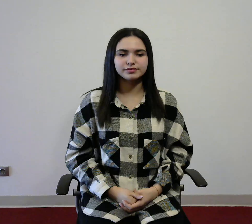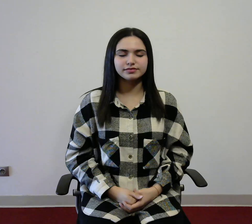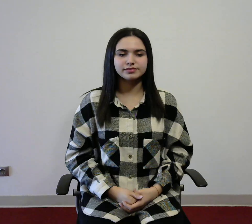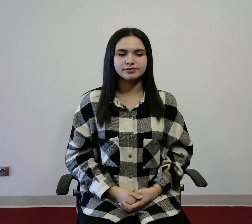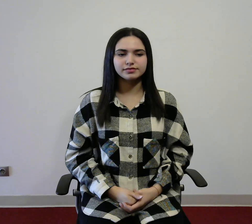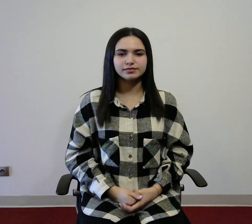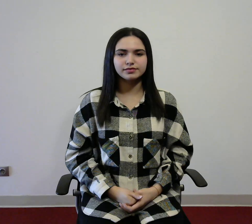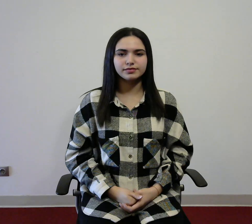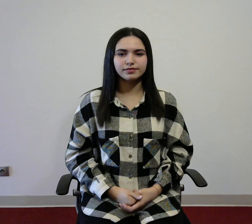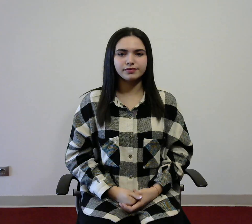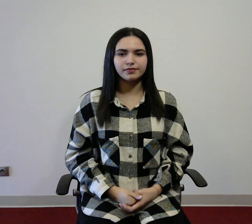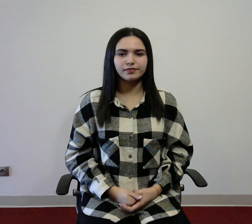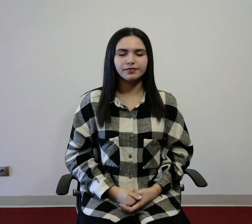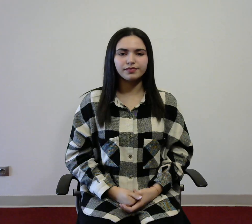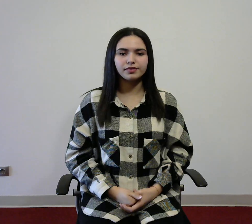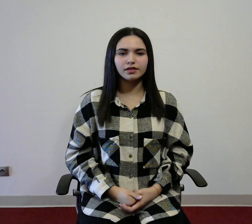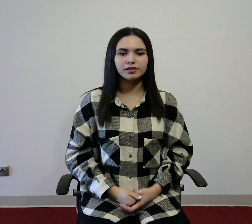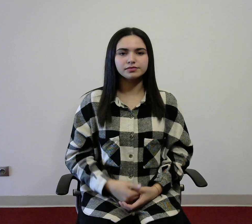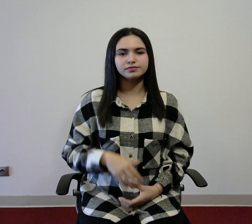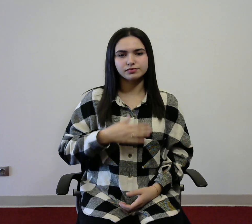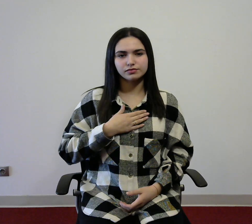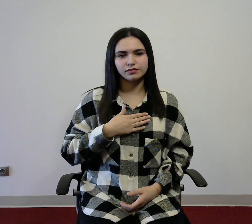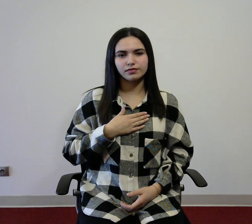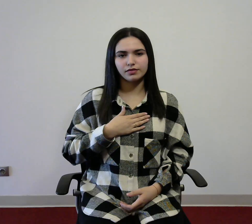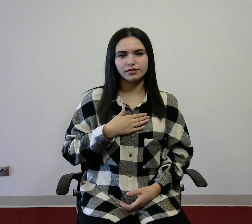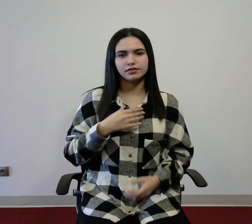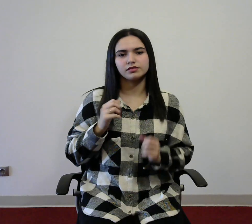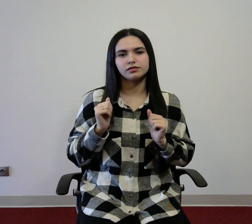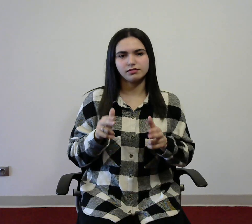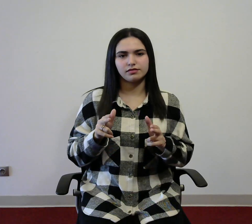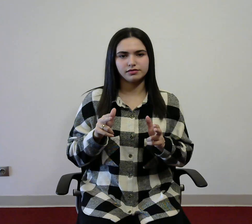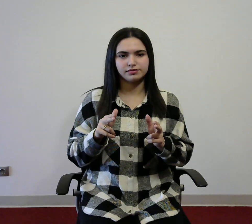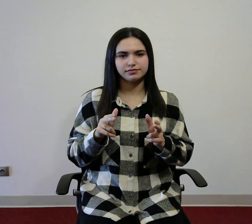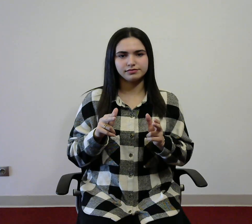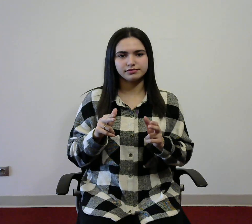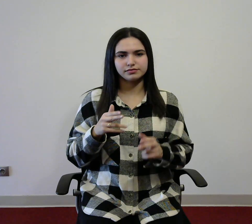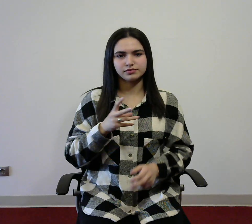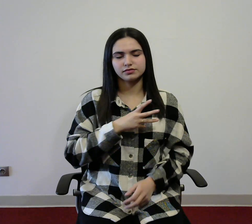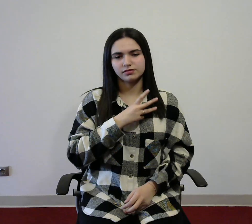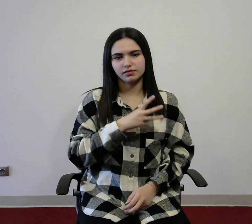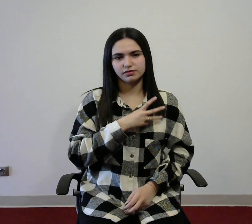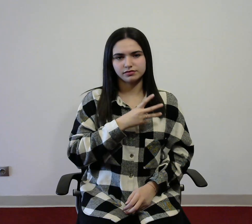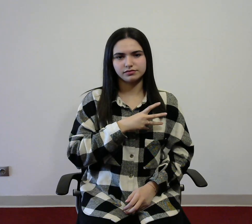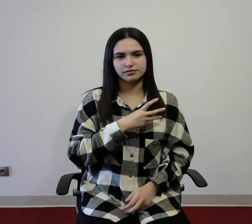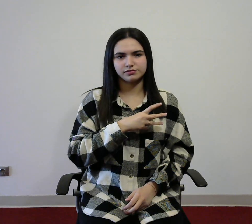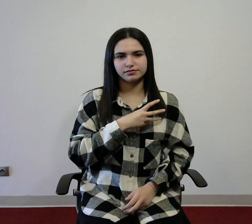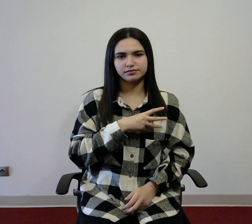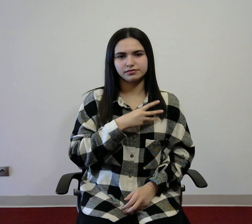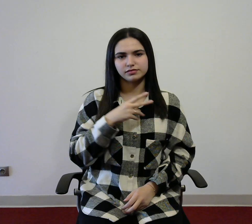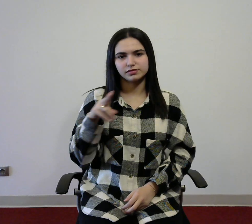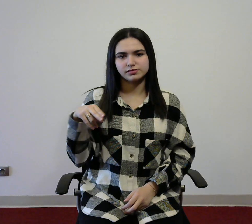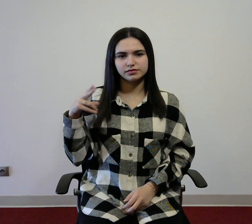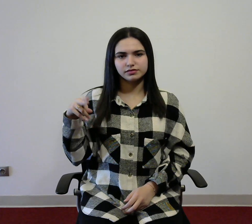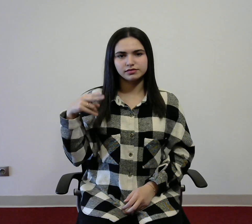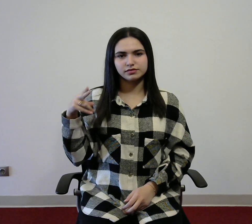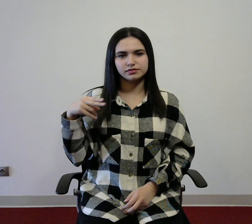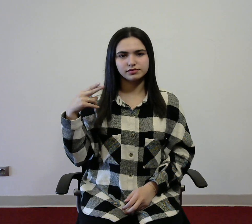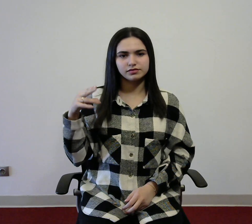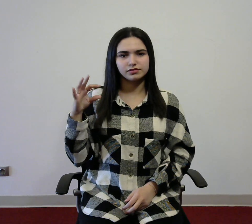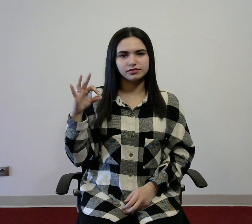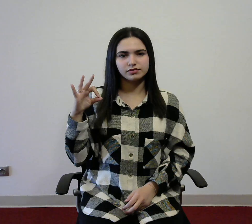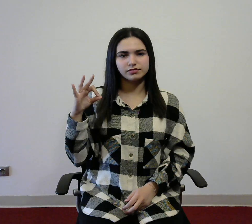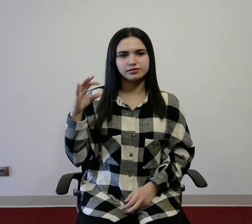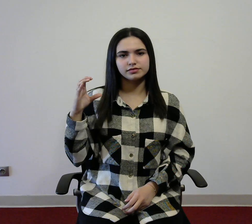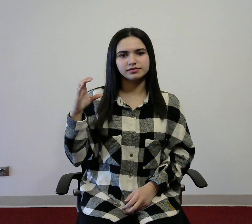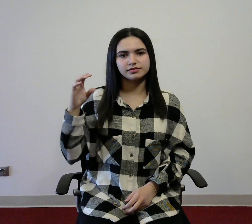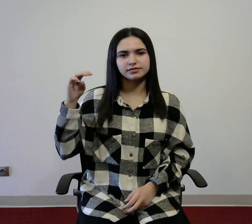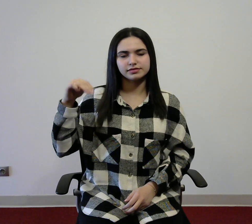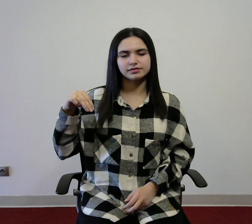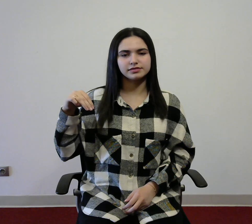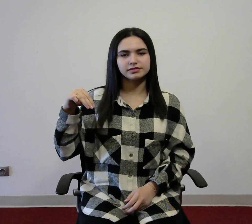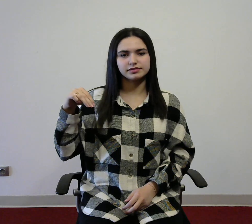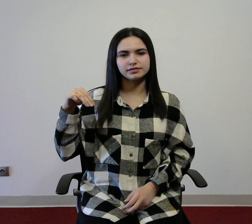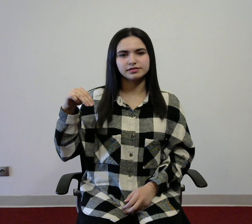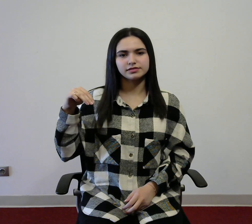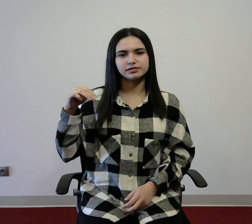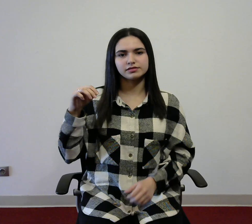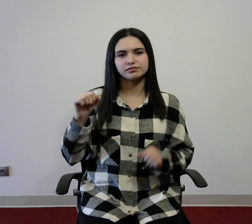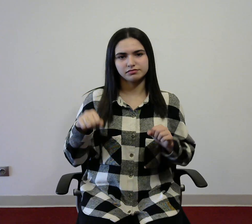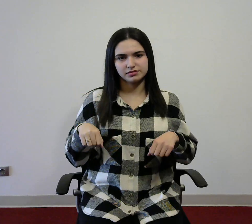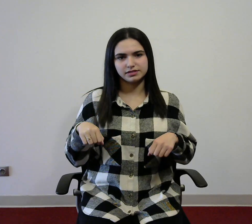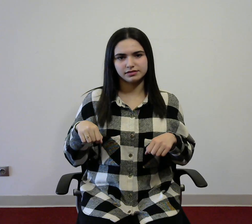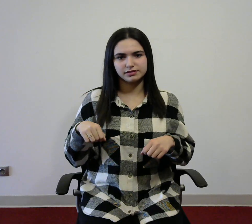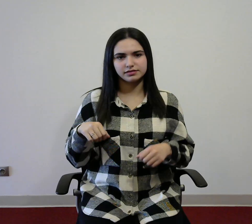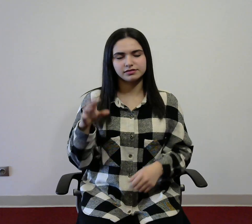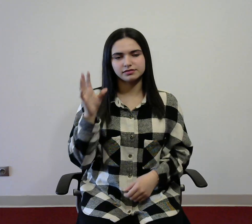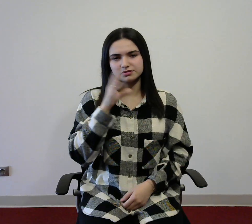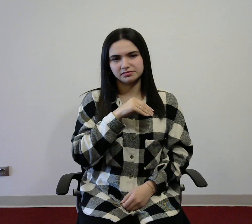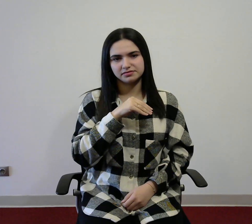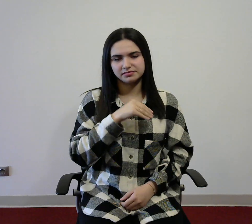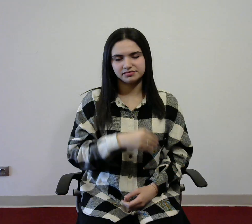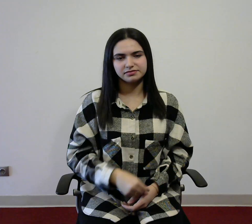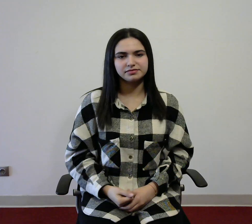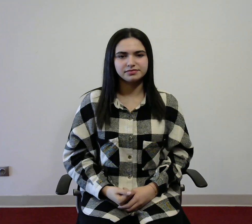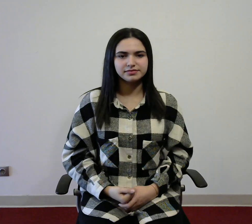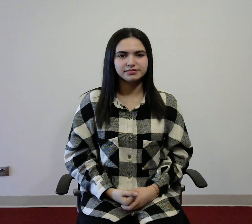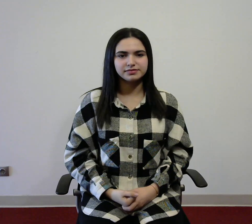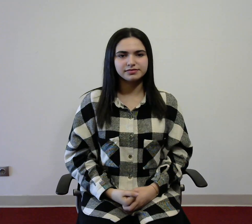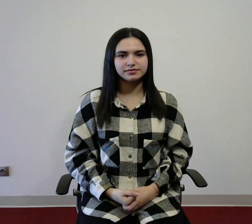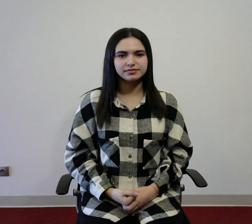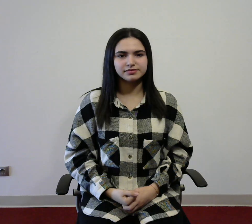Mən necə könüllü DOST ola bilərəm?